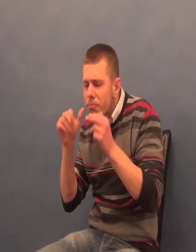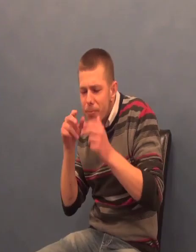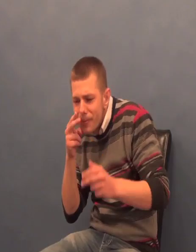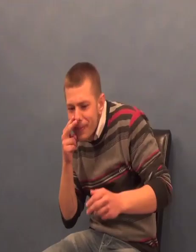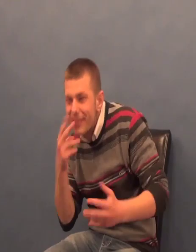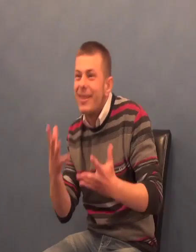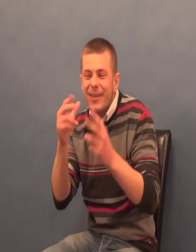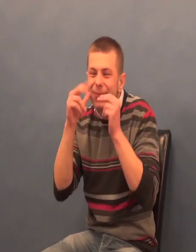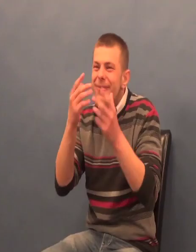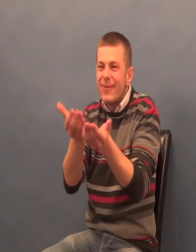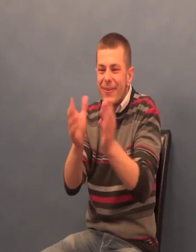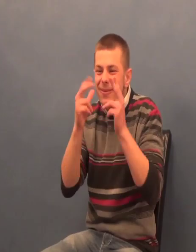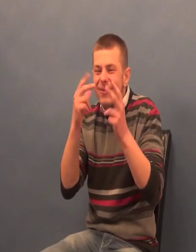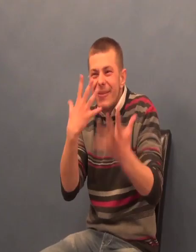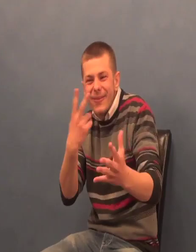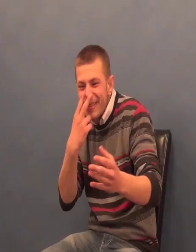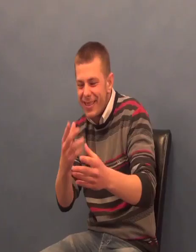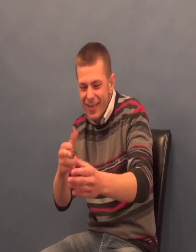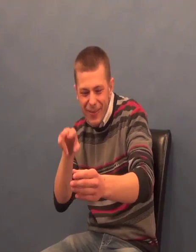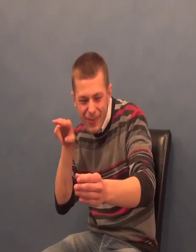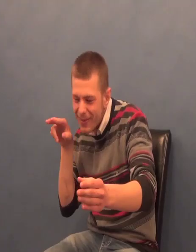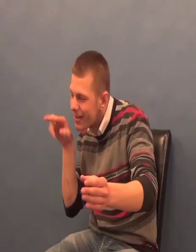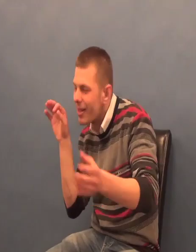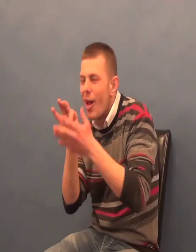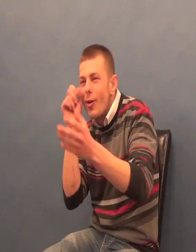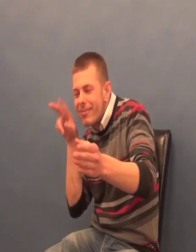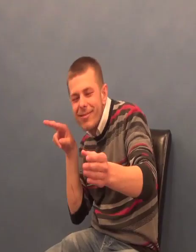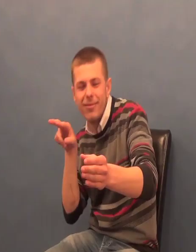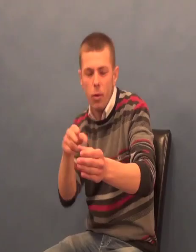Chcą zobaczyć żabę w słoiku, więc po przebudzeniu patrzą na słoik i widzą, że jej nie ma.